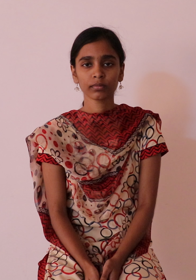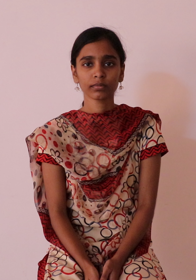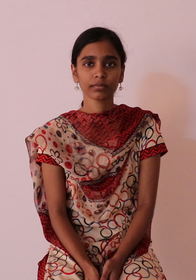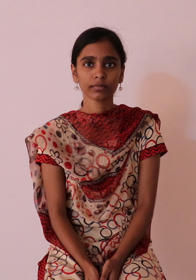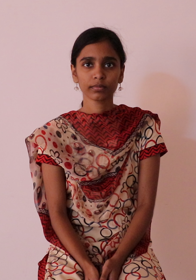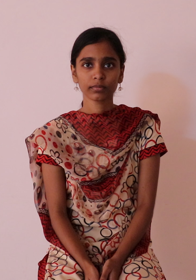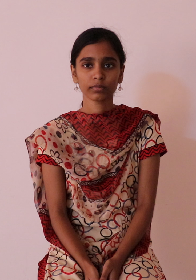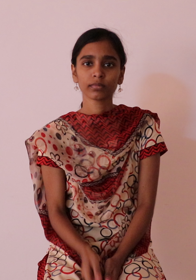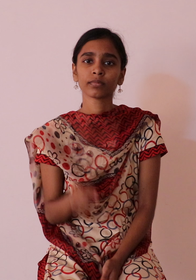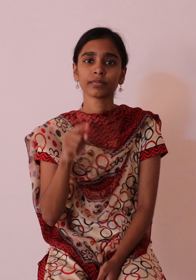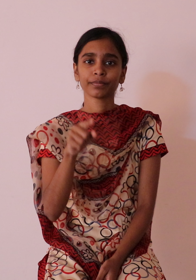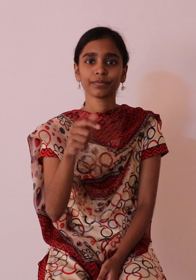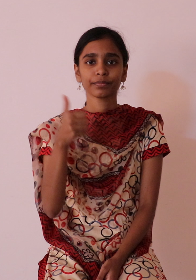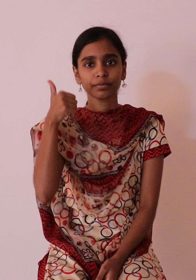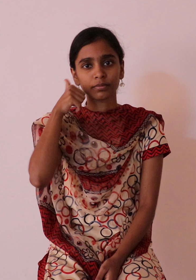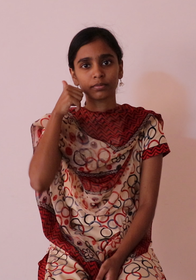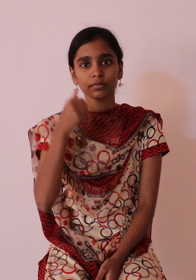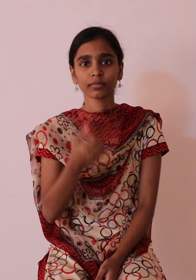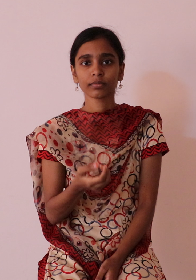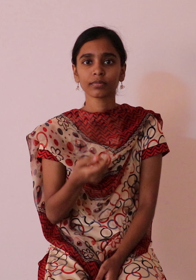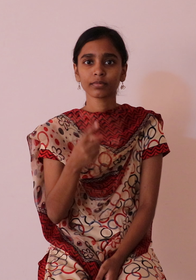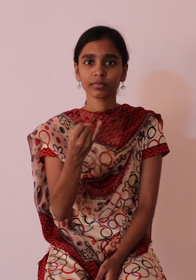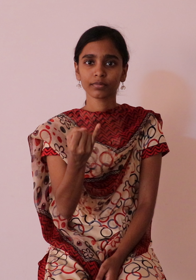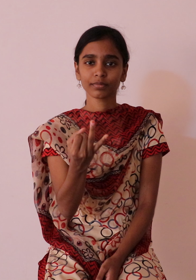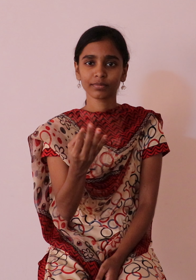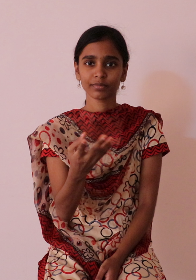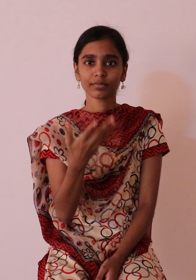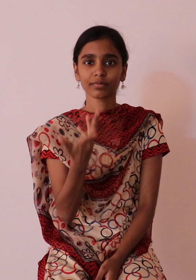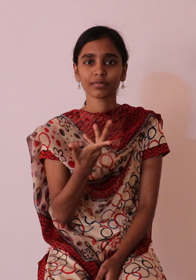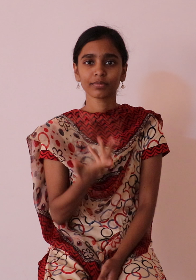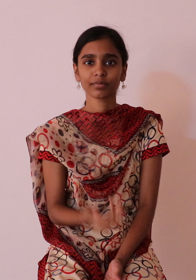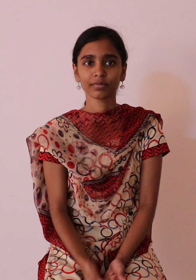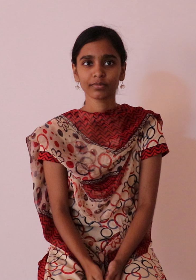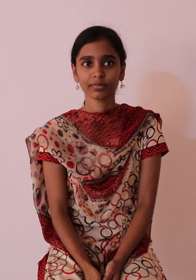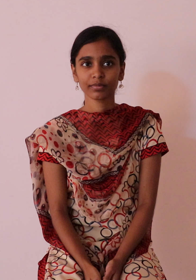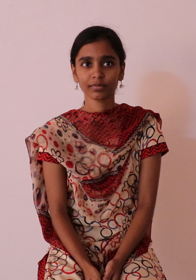what is your phone number